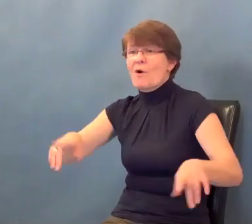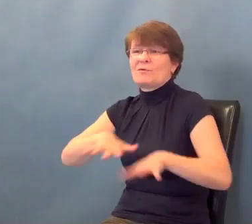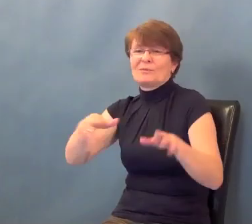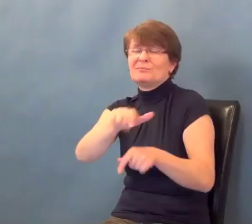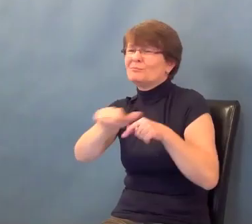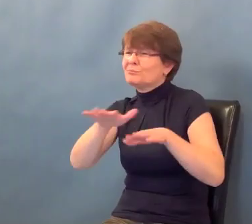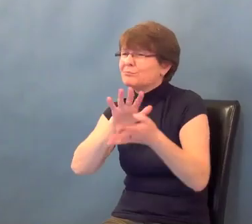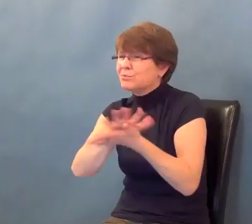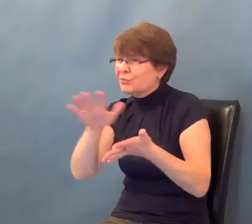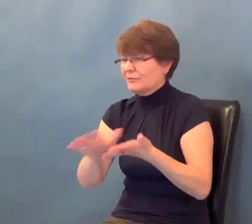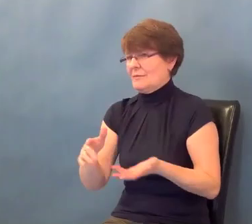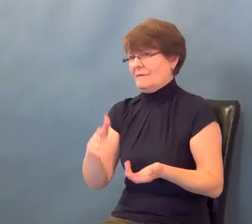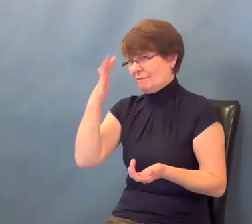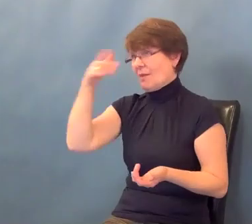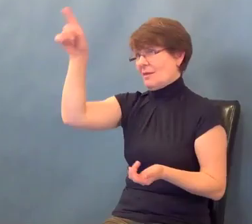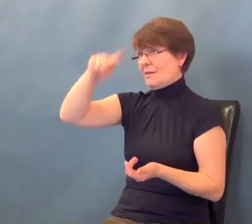Jest brudna woda, o tym informuje ten znak.